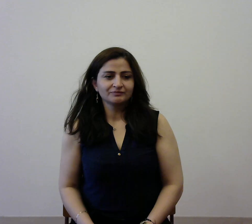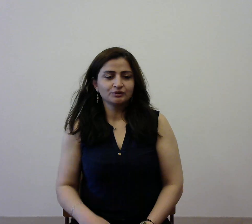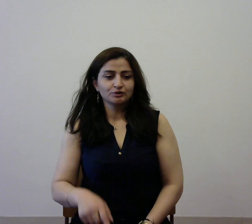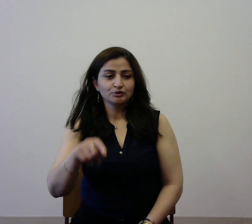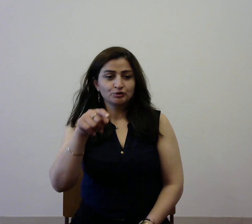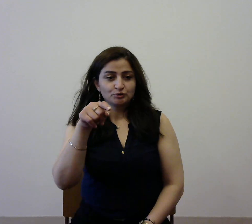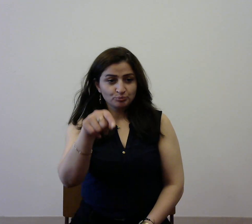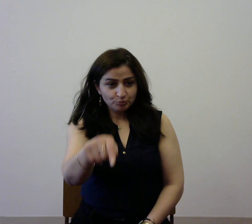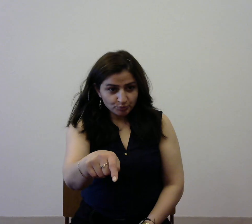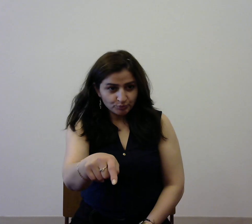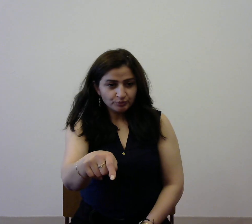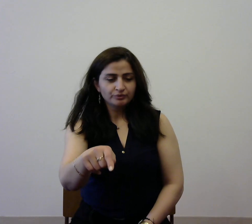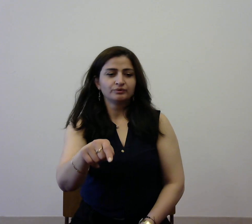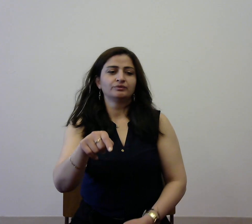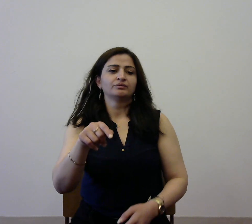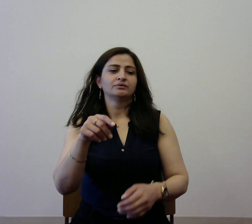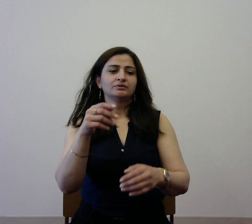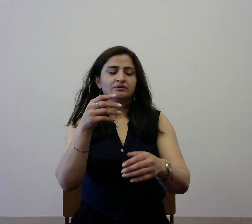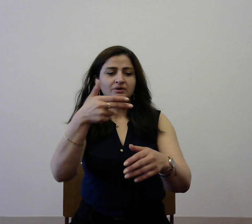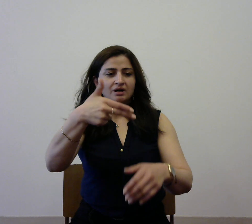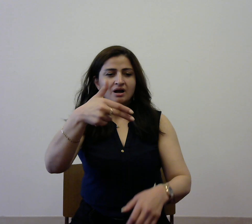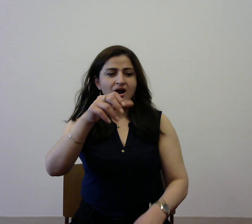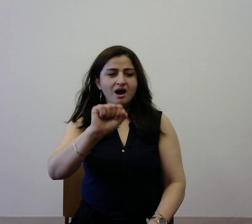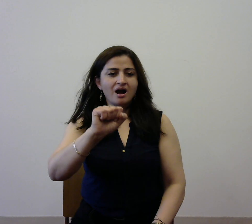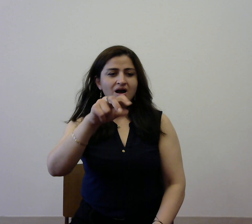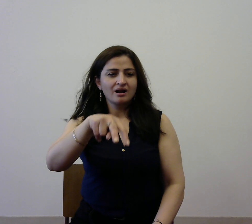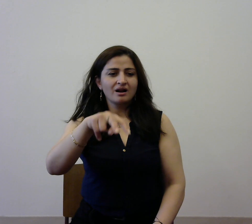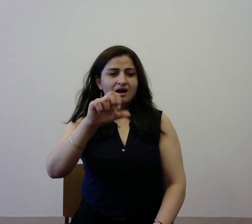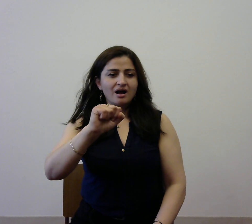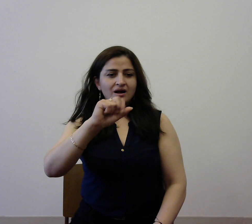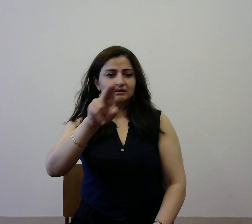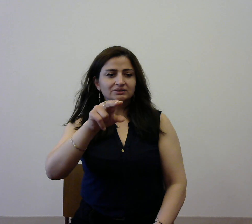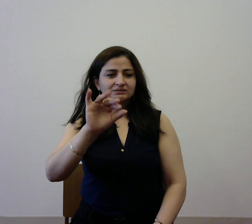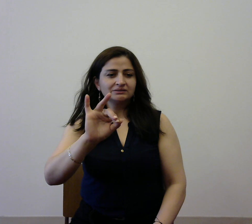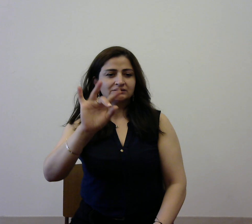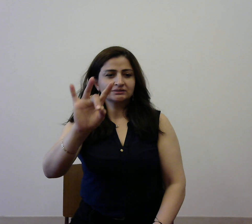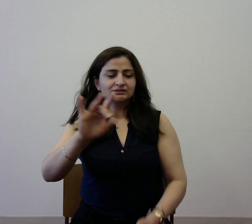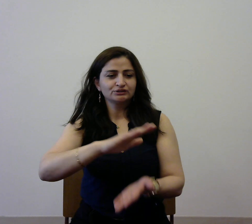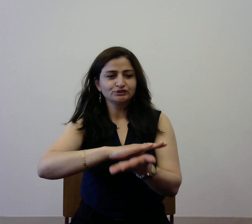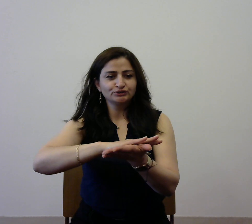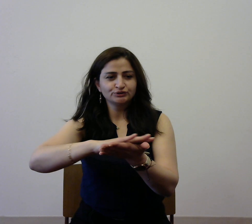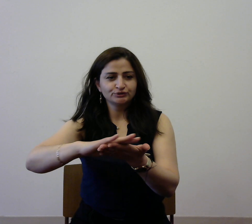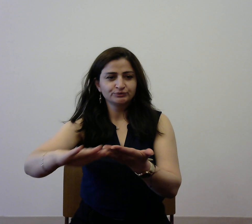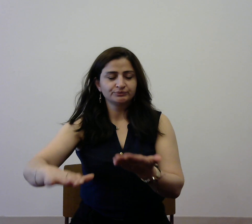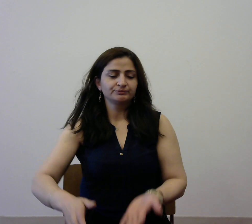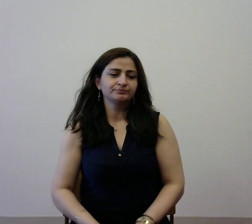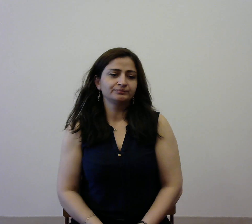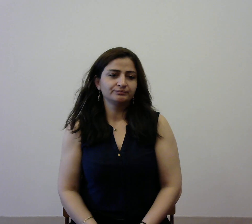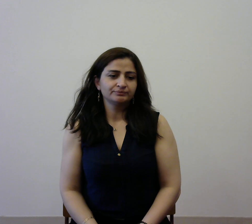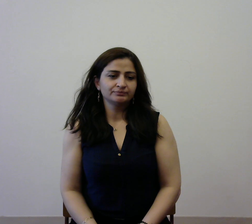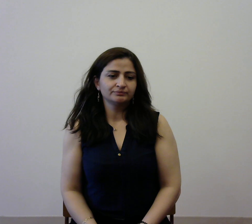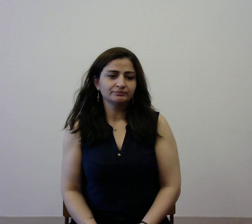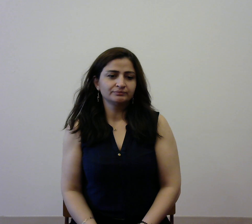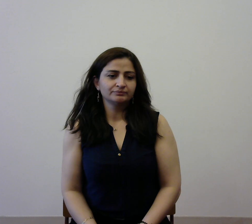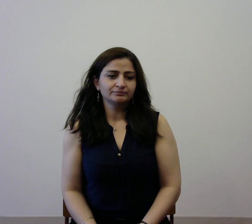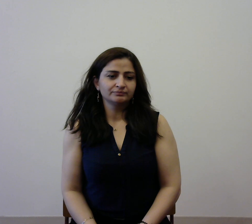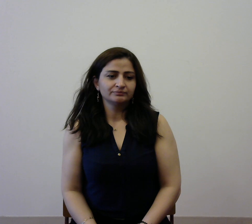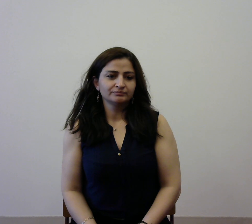Bu halaldır?